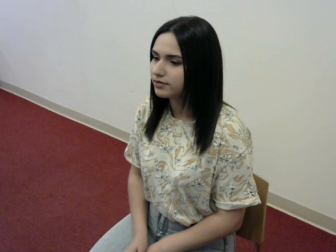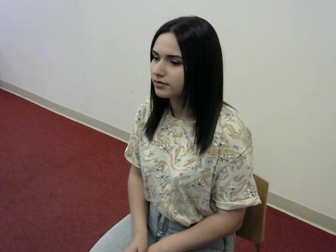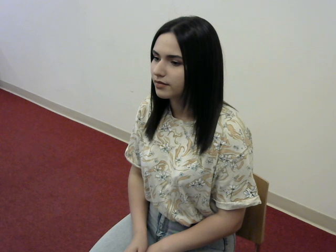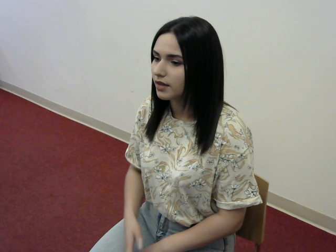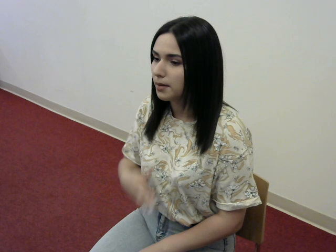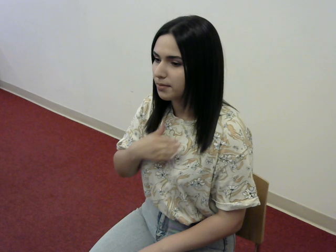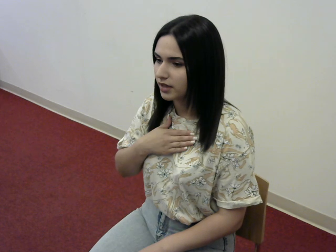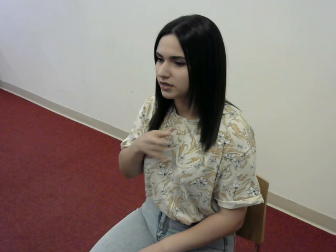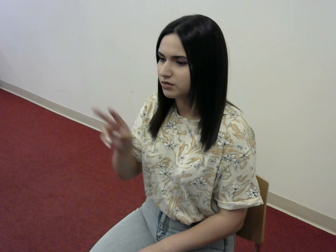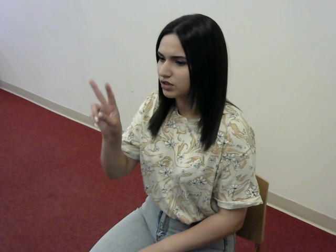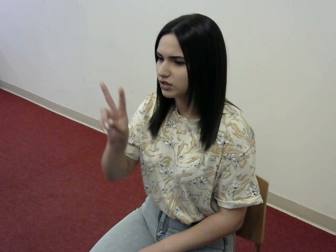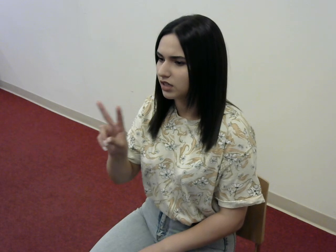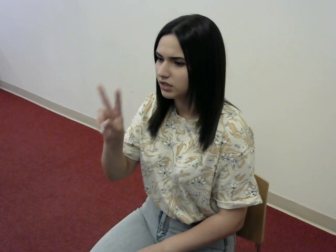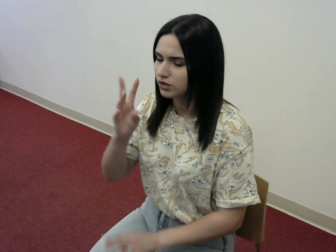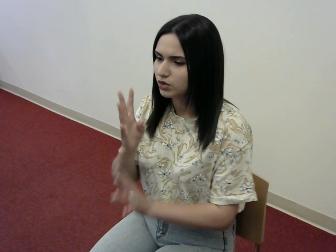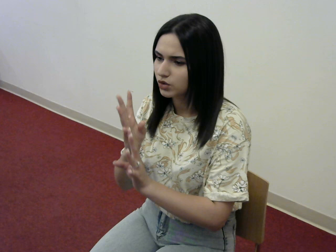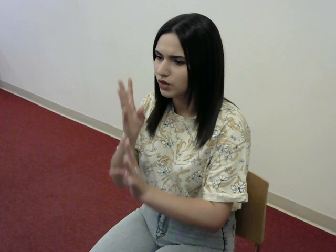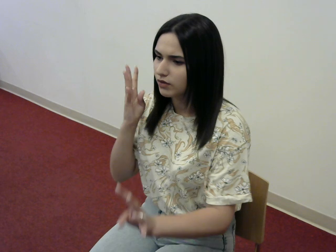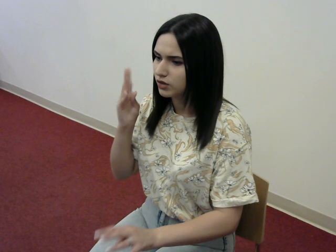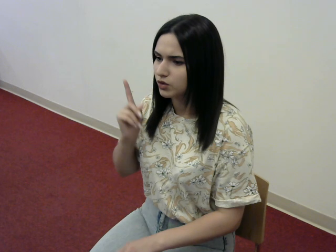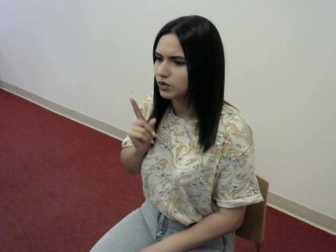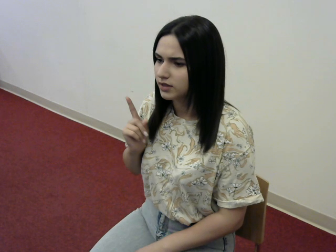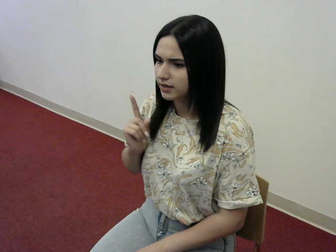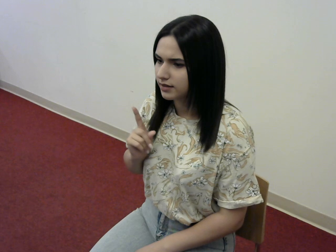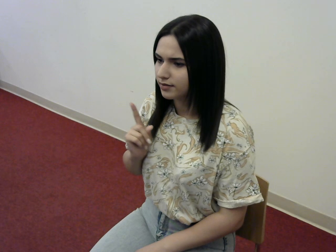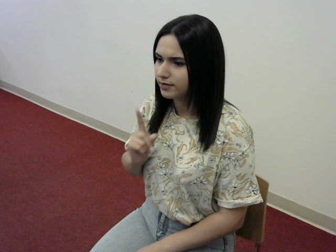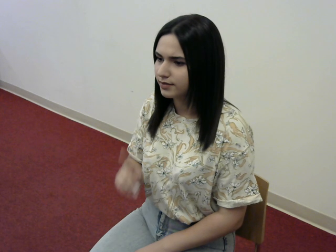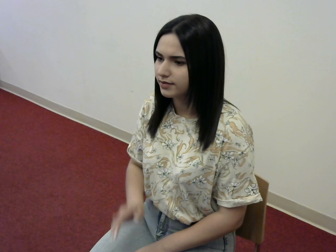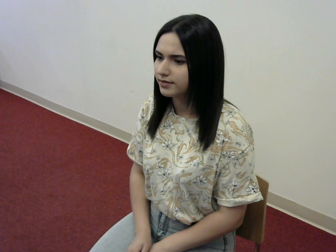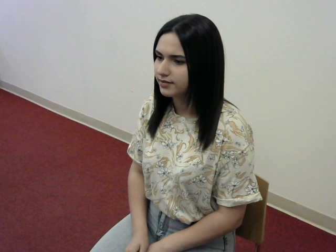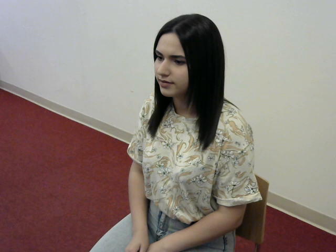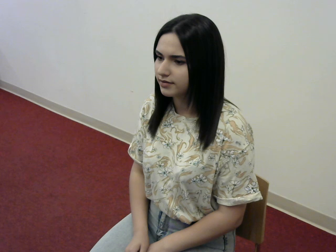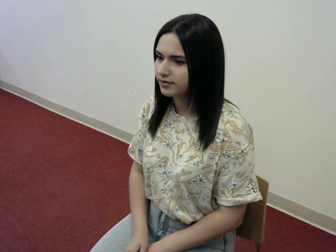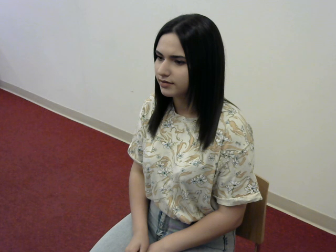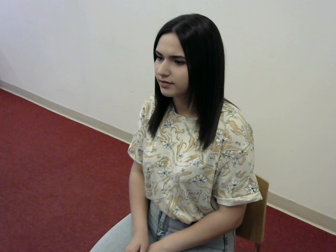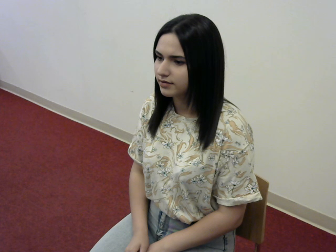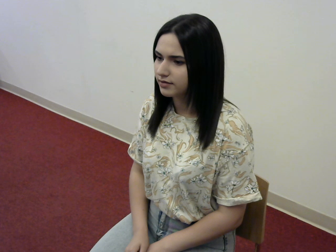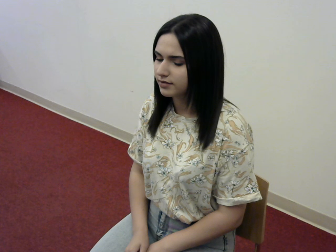Mən iki saatdır növbədə gözləyirəm